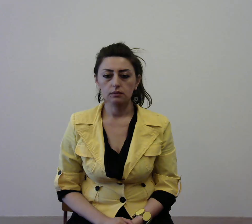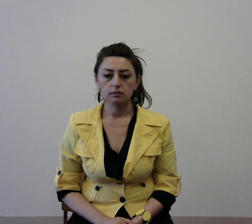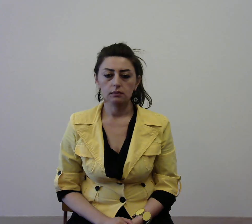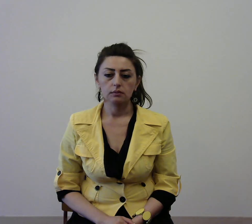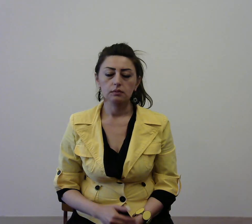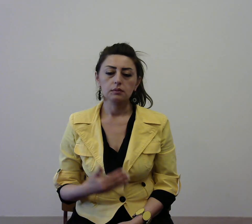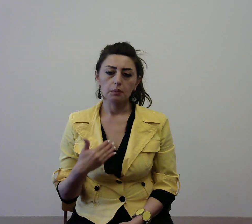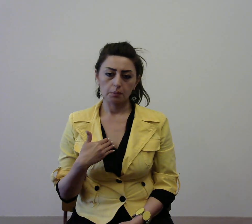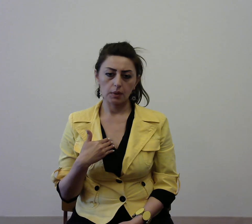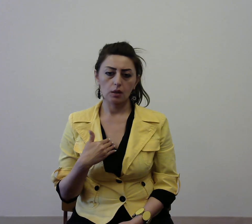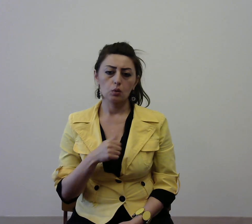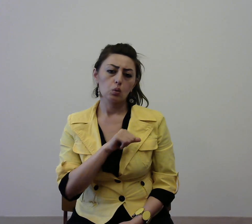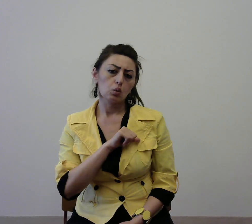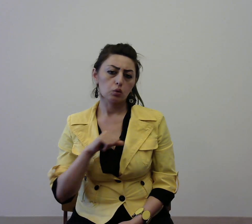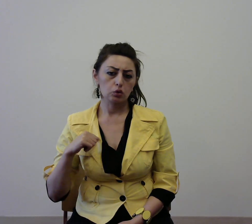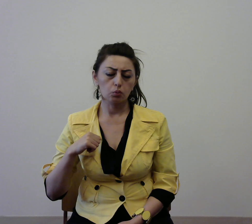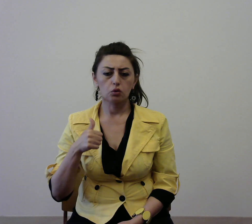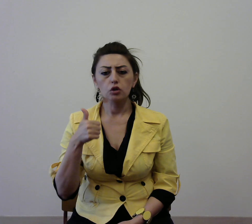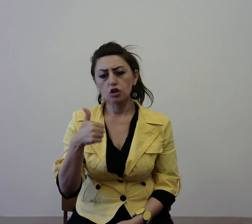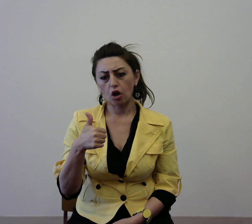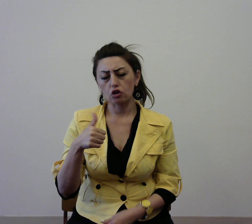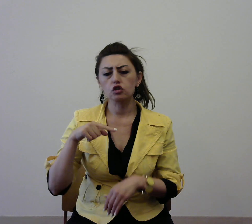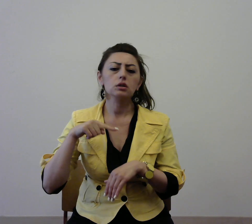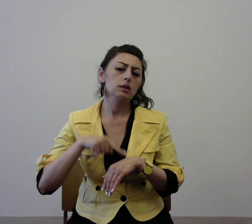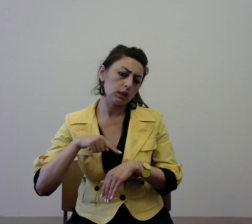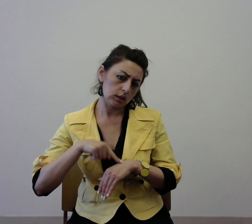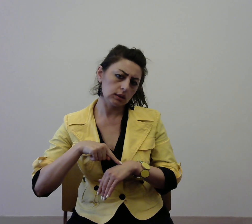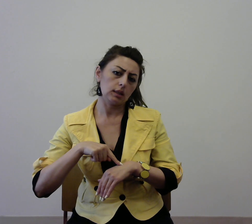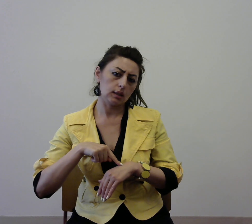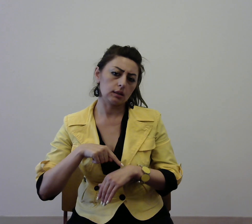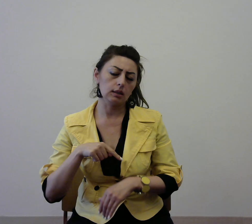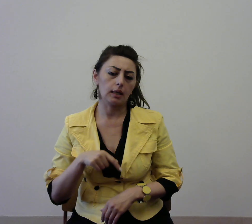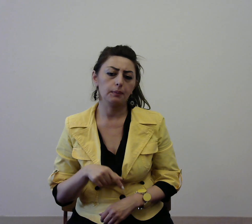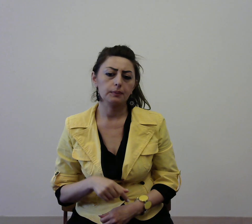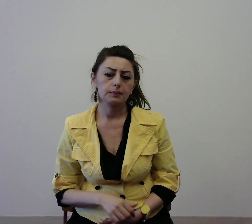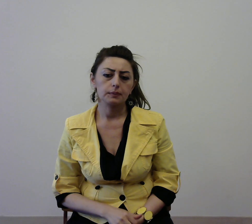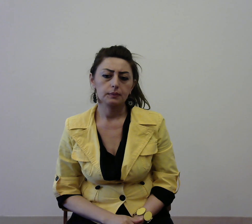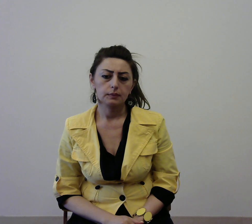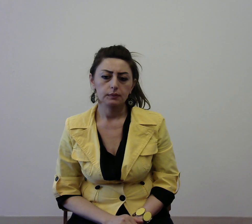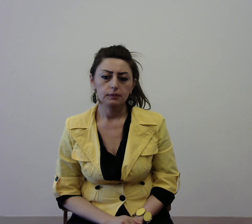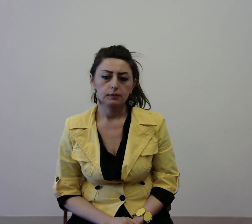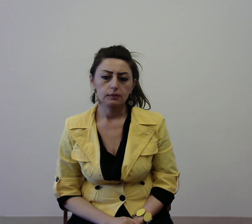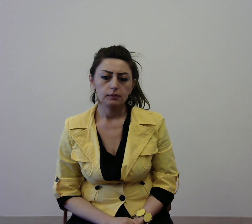Mən özümü yaxşı hiss edirəm